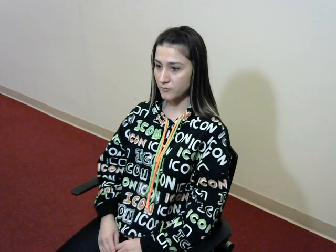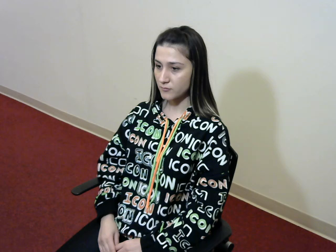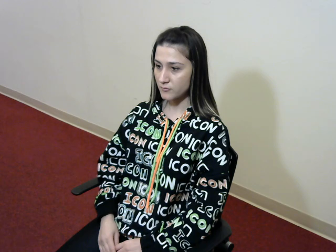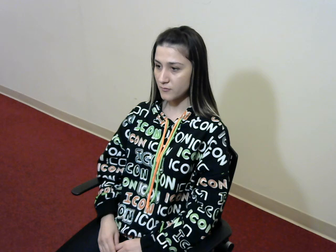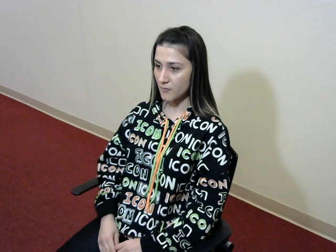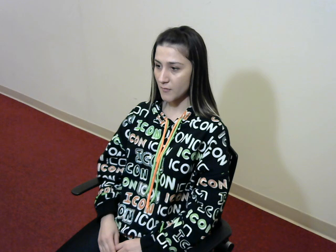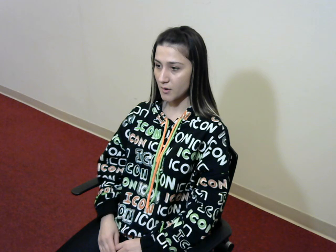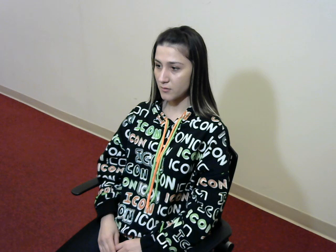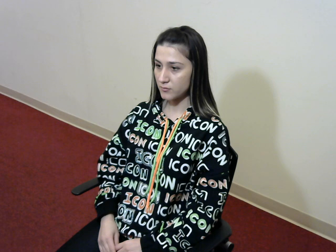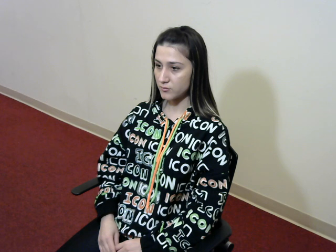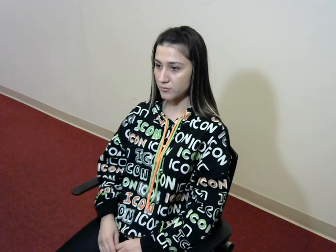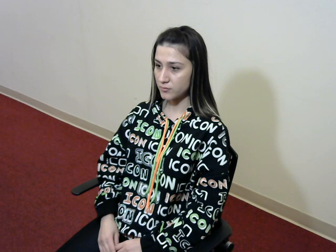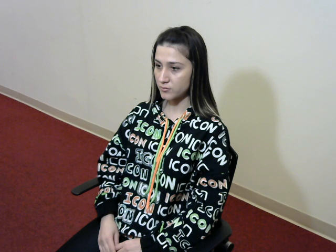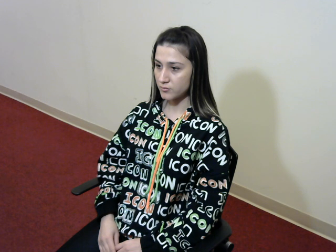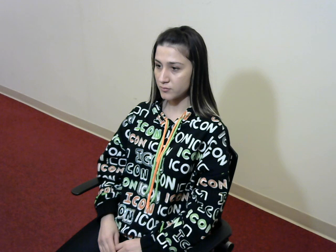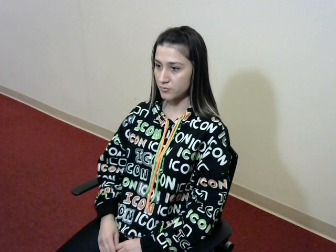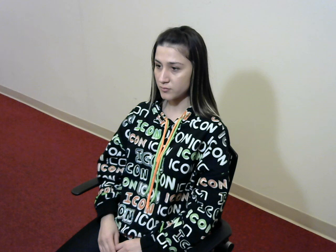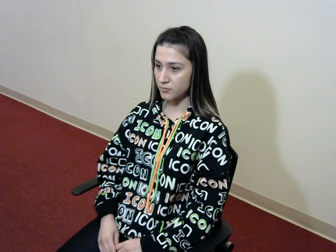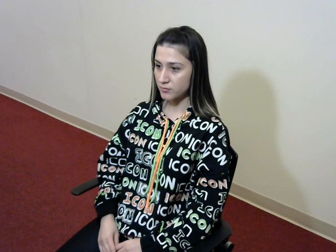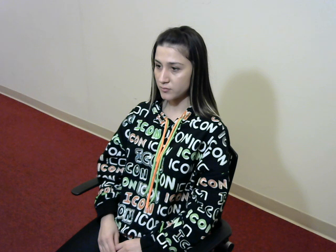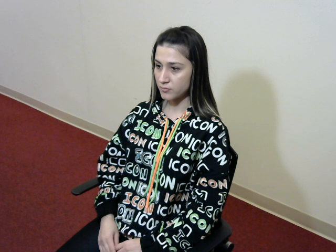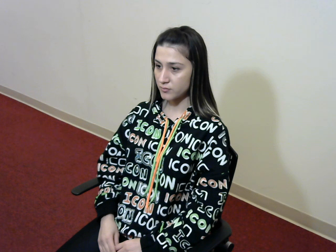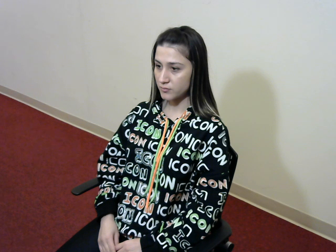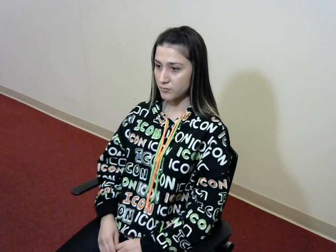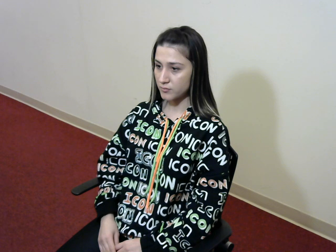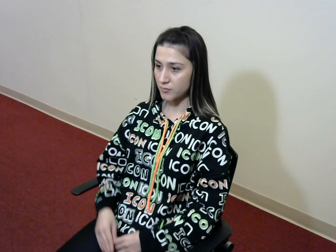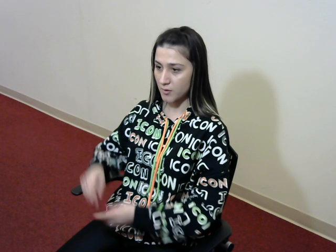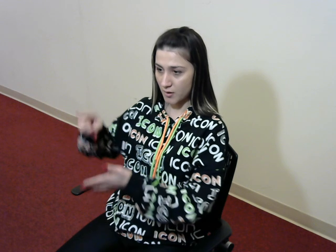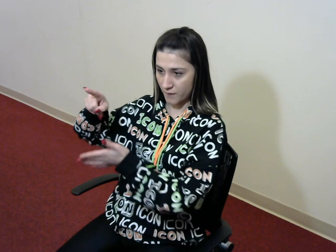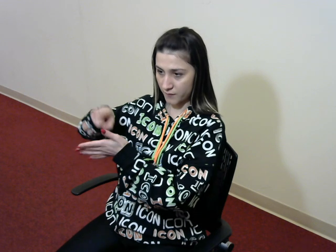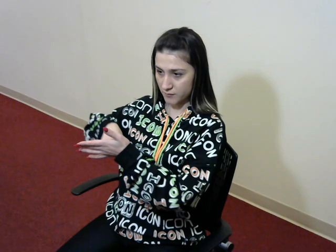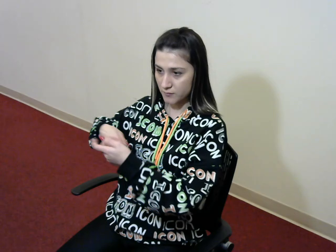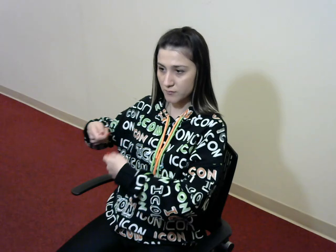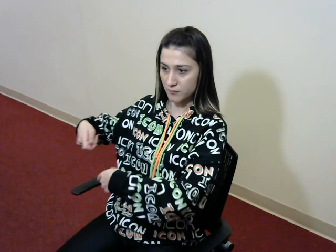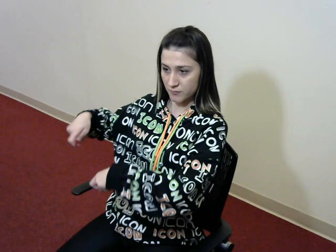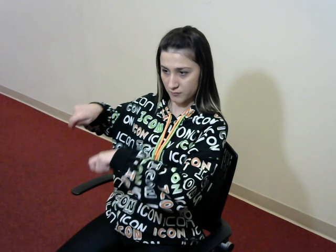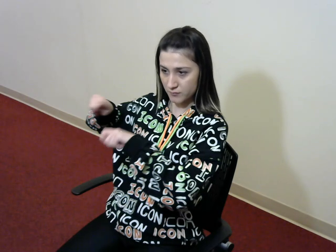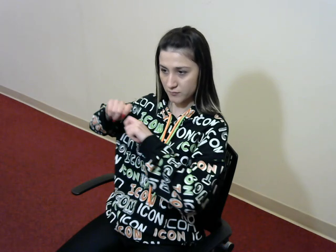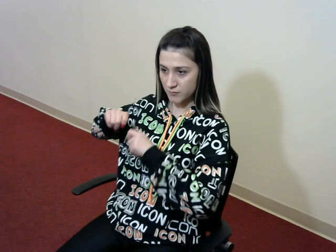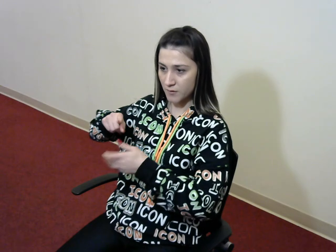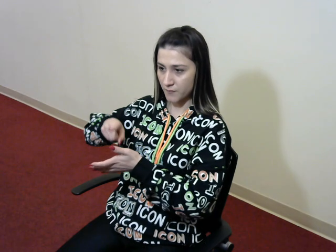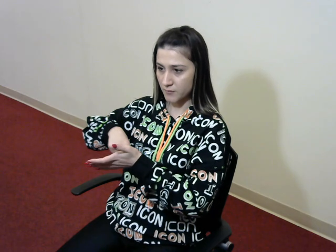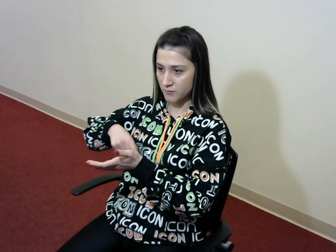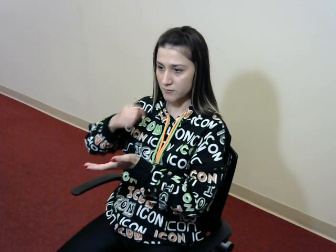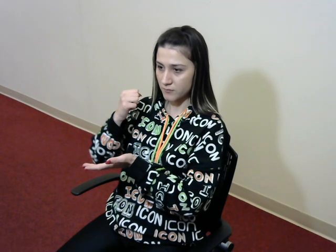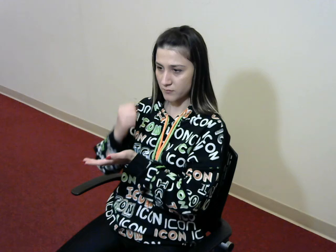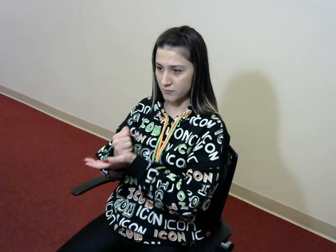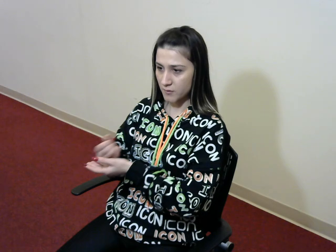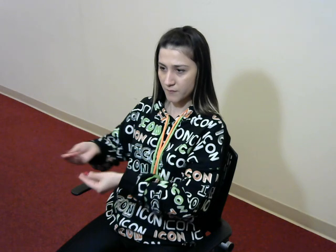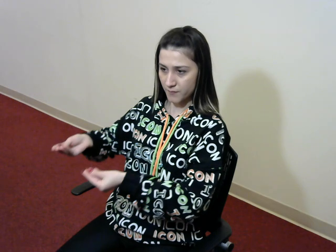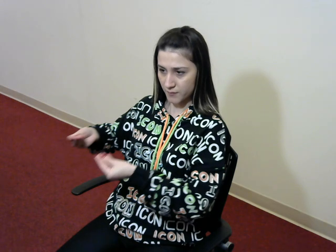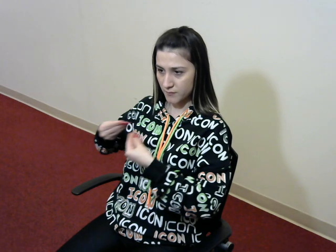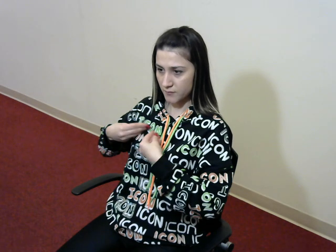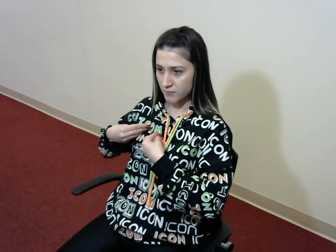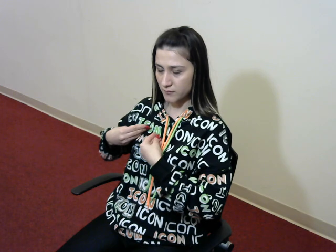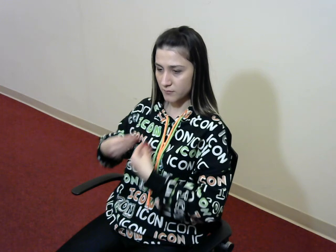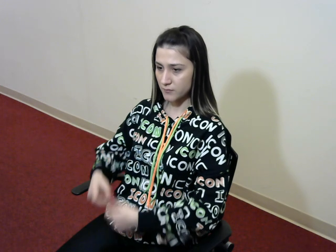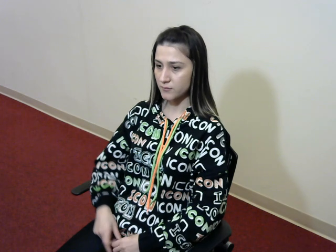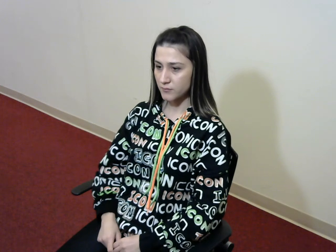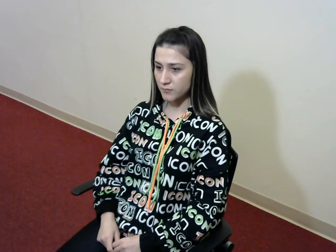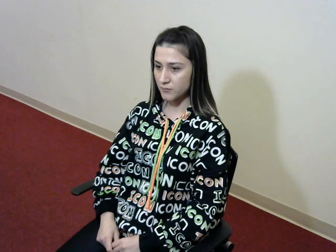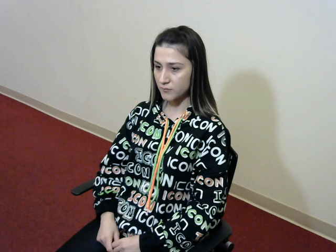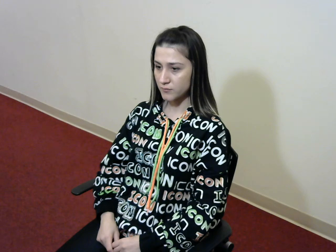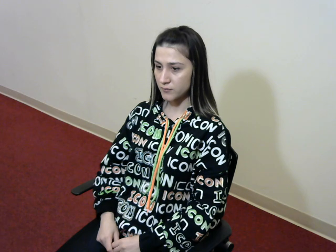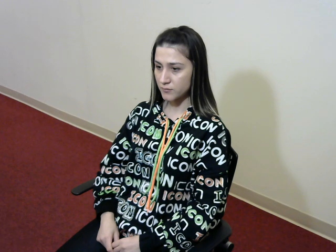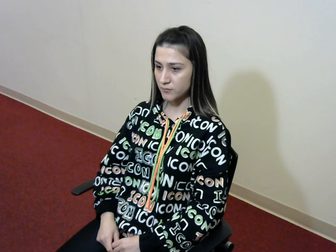Etibarnamə notariusda verilir